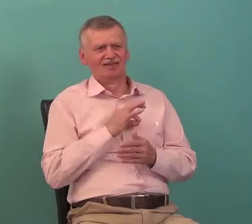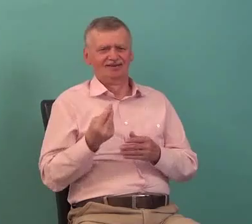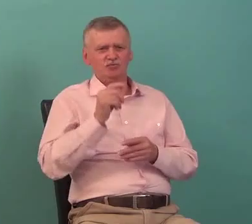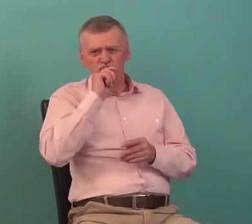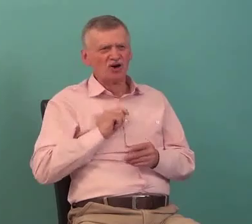Trochę dodają.